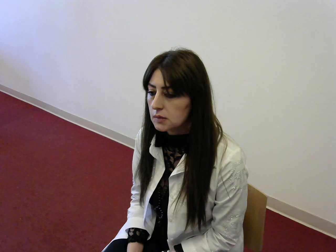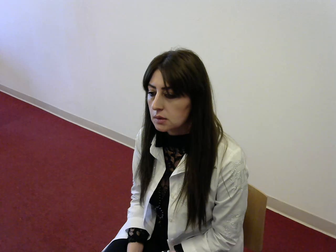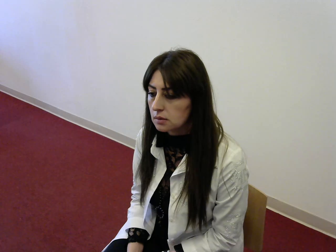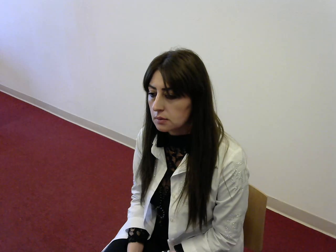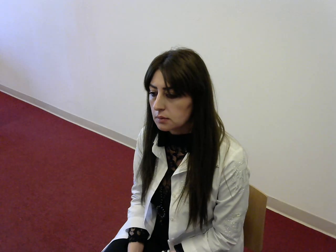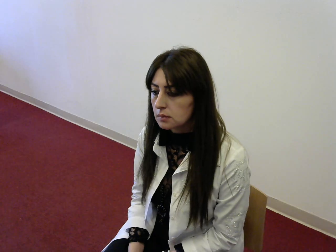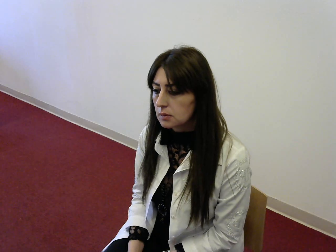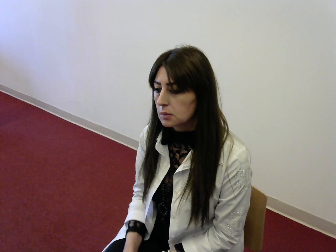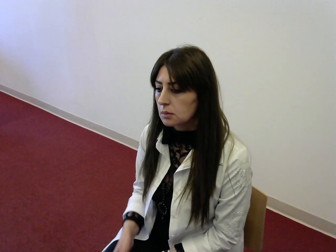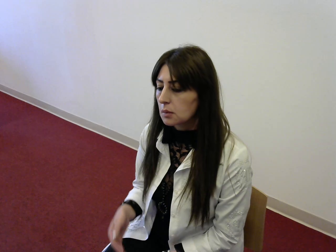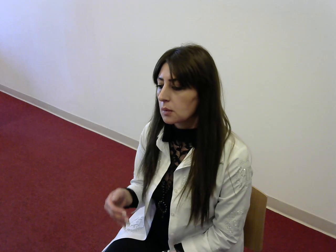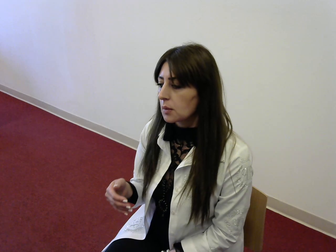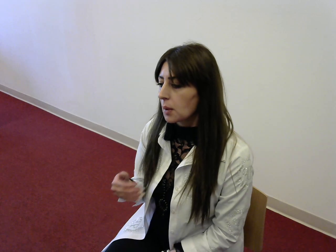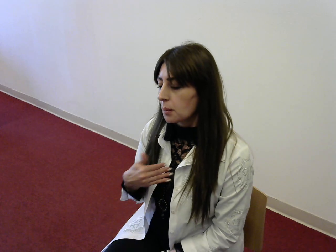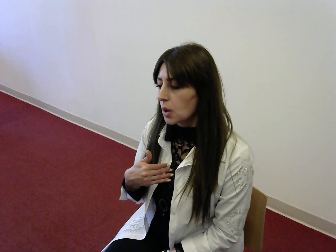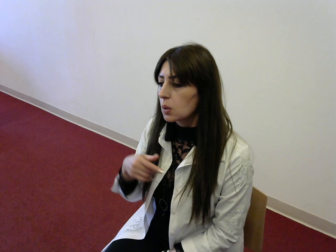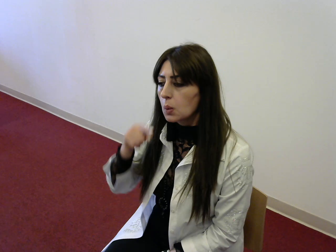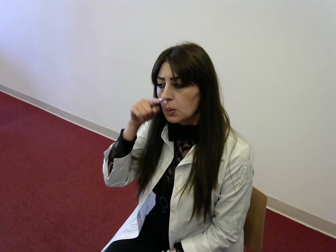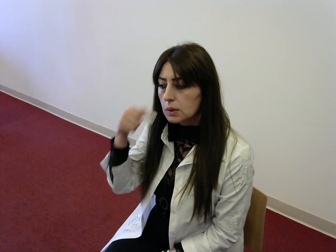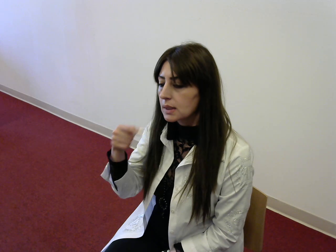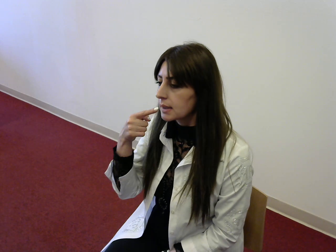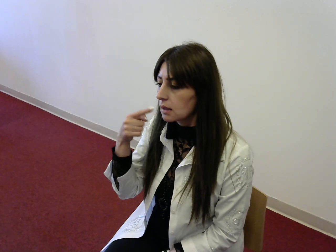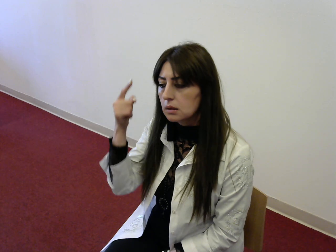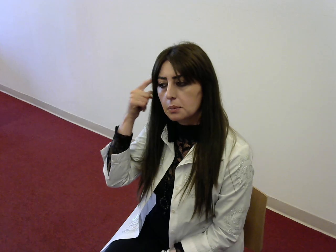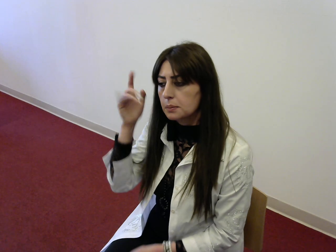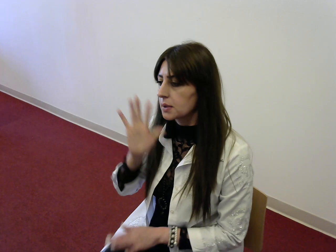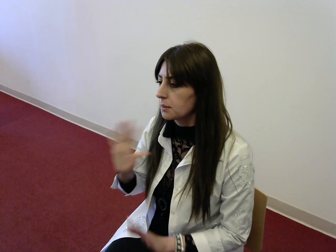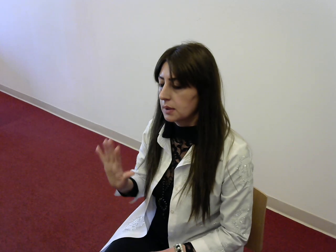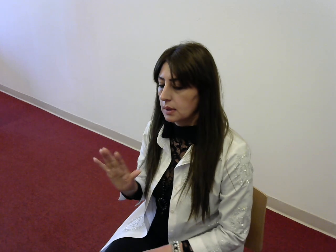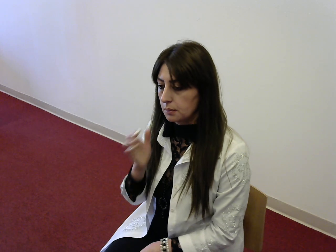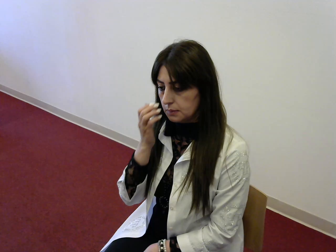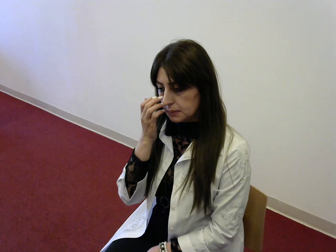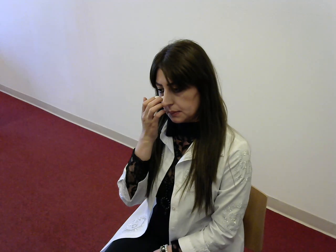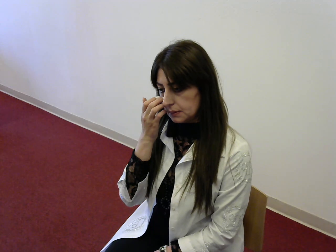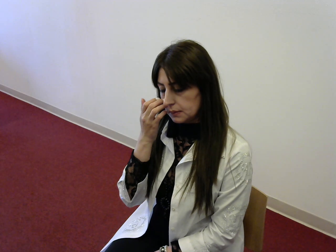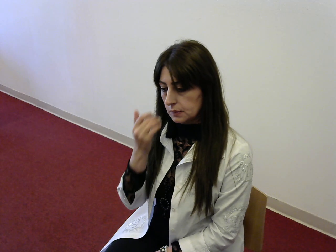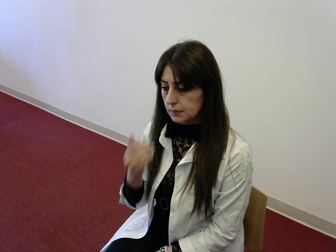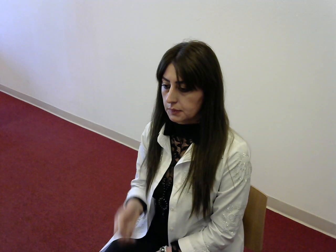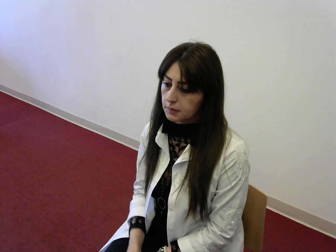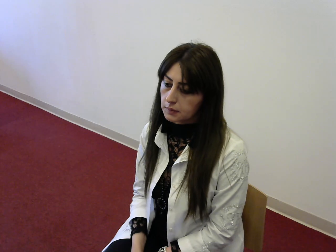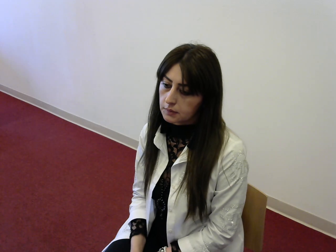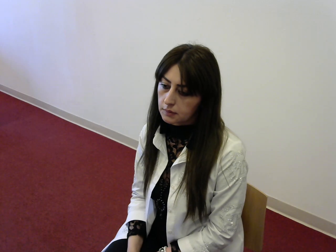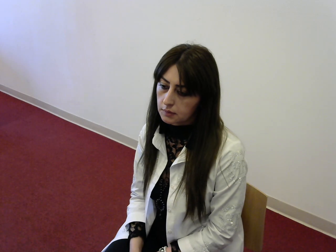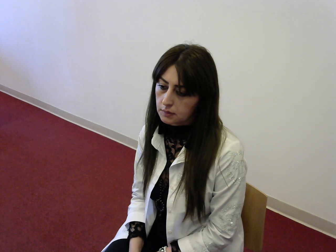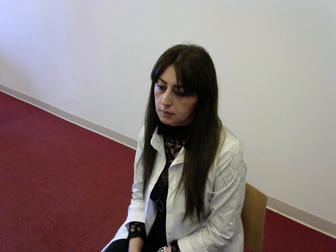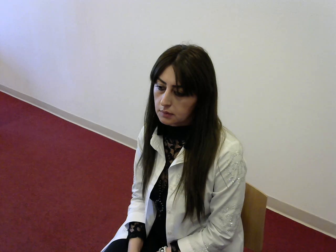Mən rus dilini bilmirəm